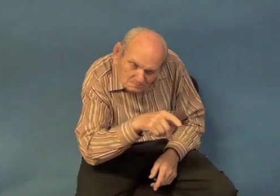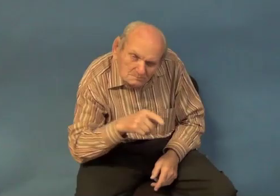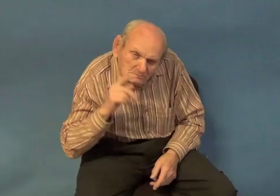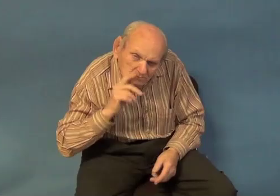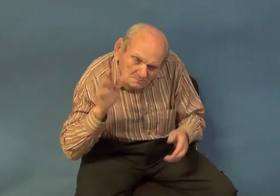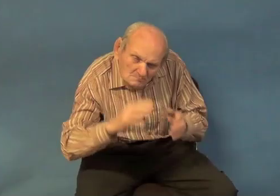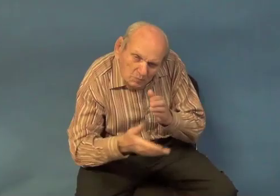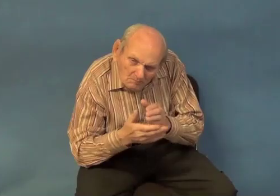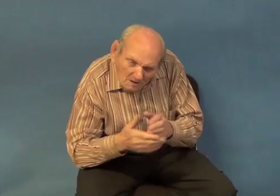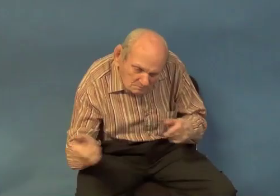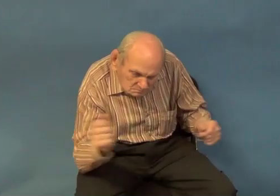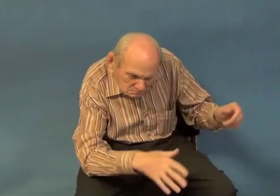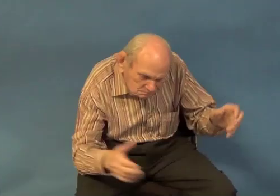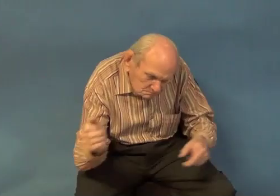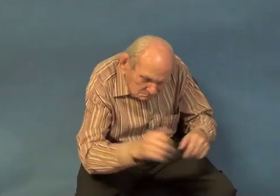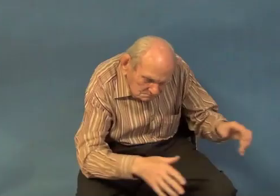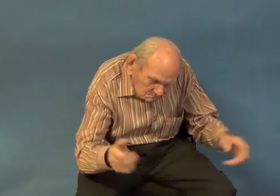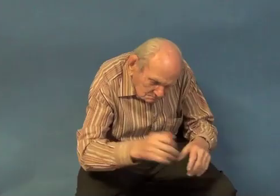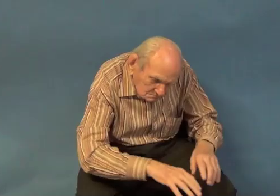Chłopcy pomagali mu sprzątać owoce.